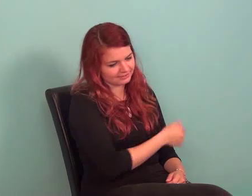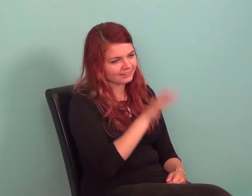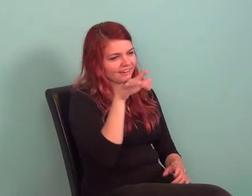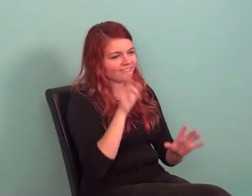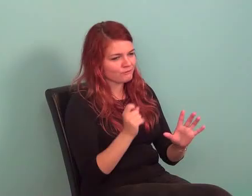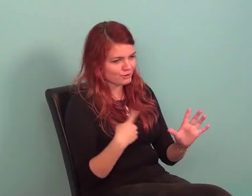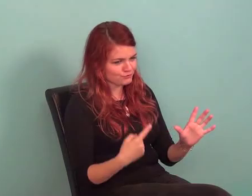W środku jest wiatrak.